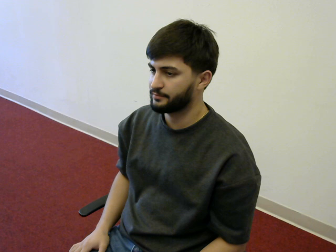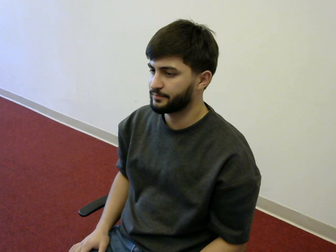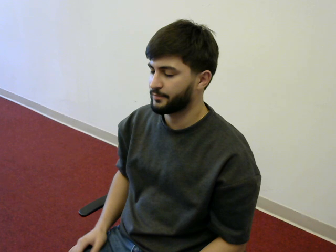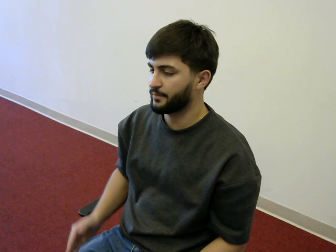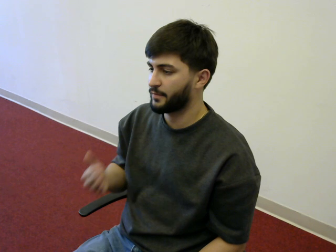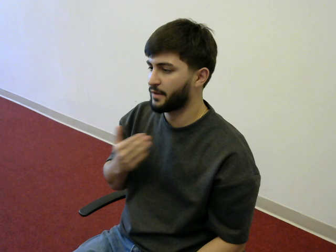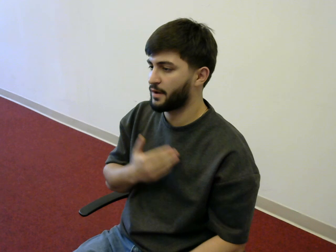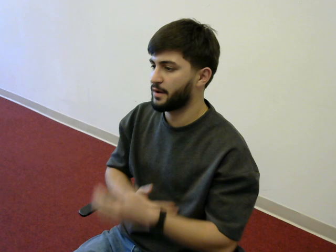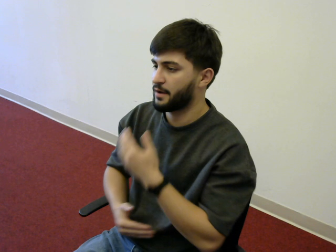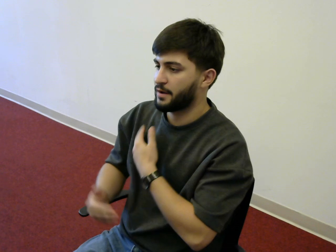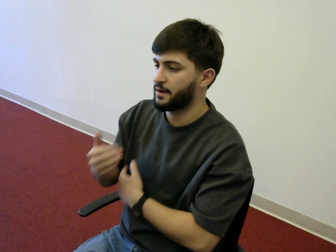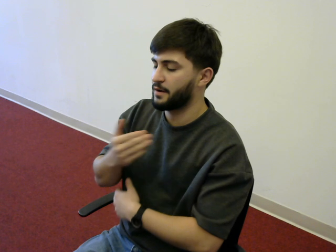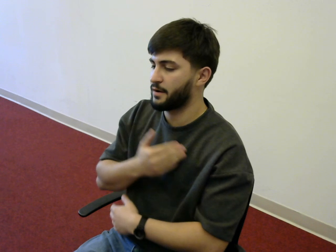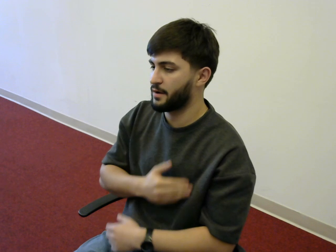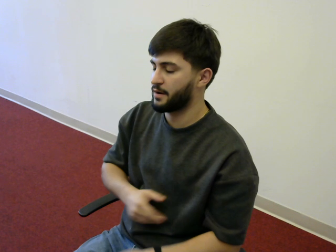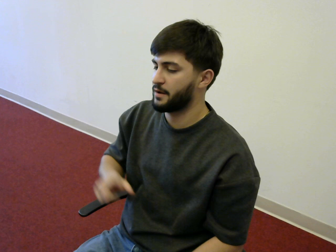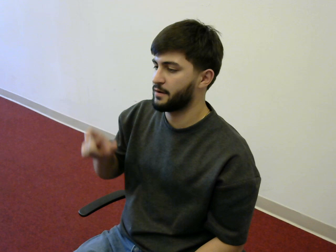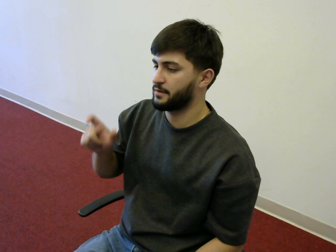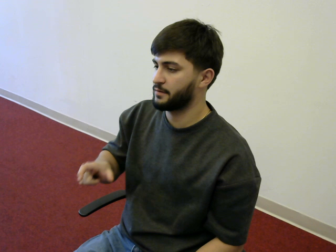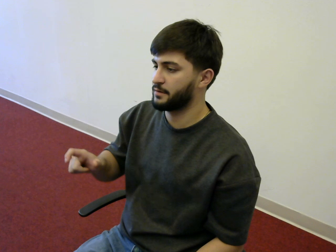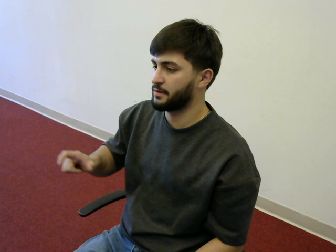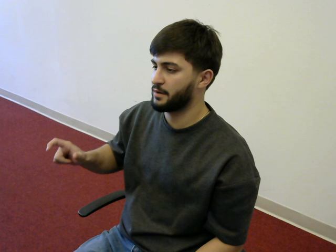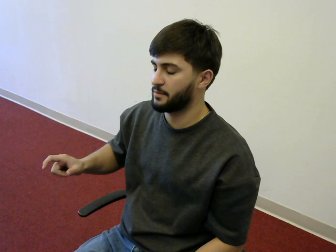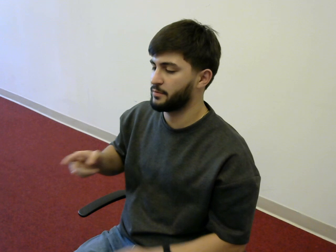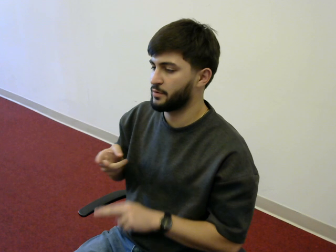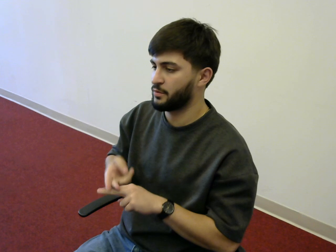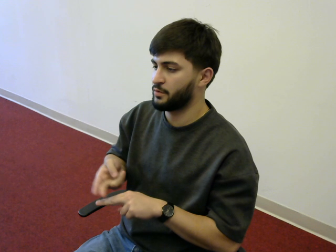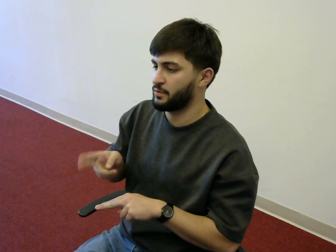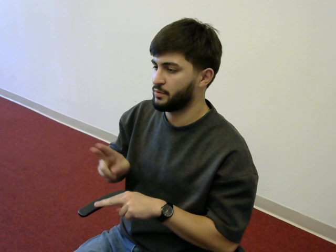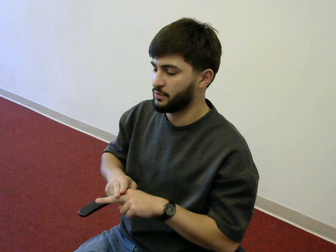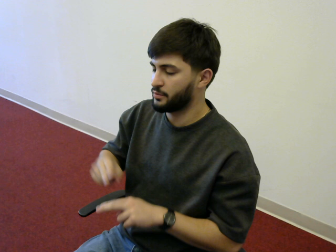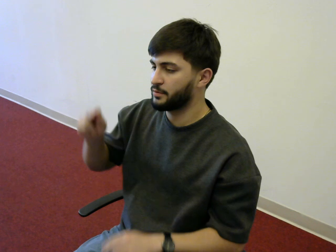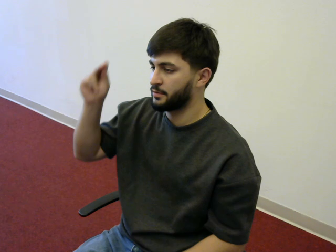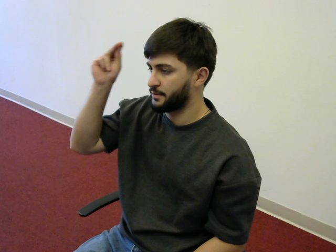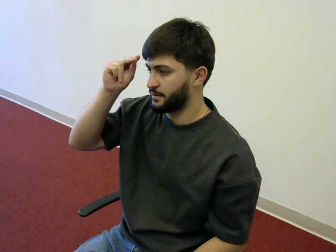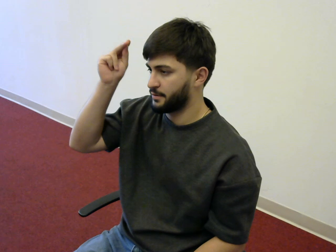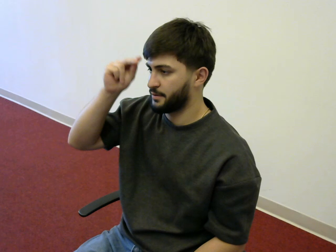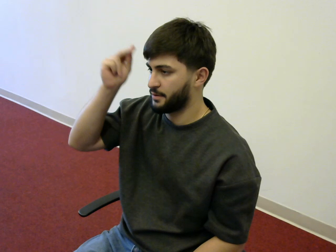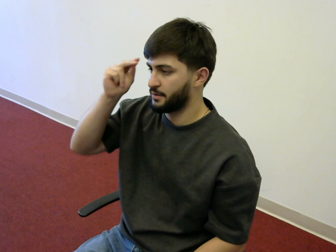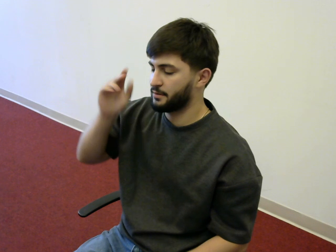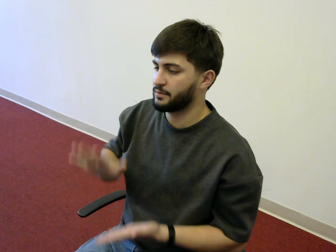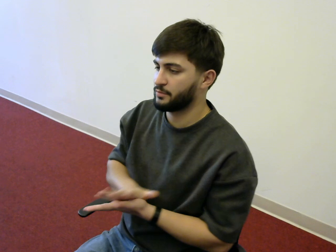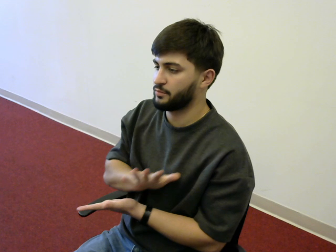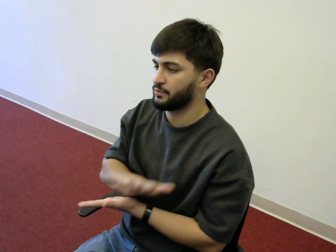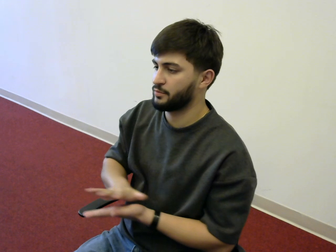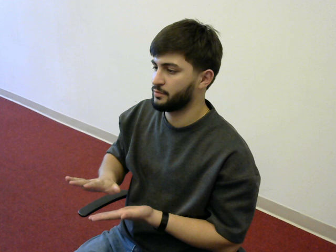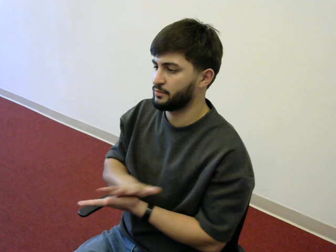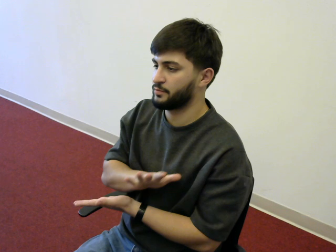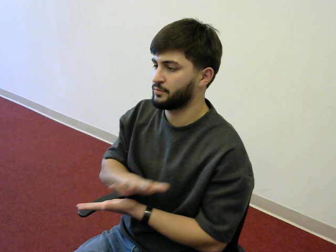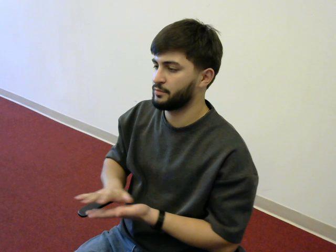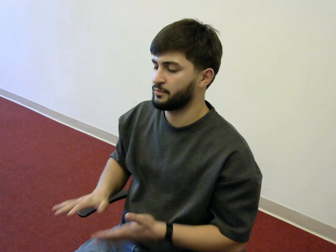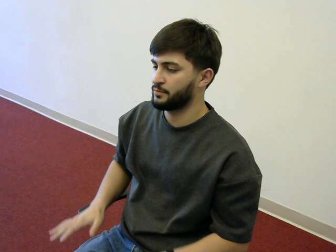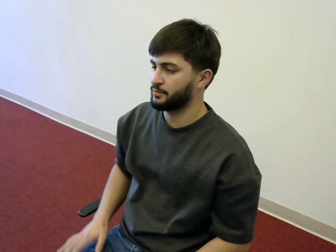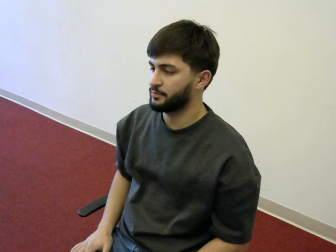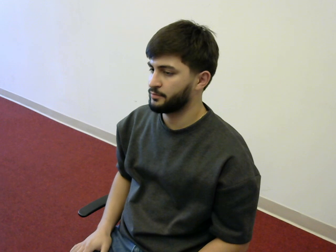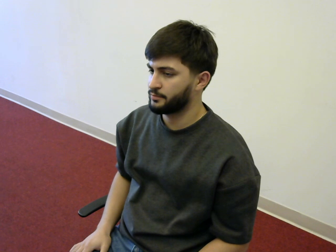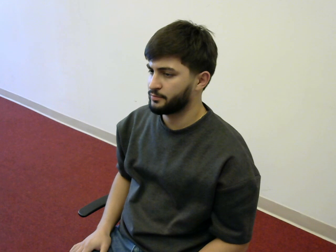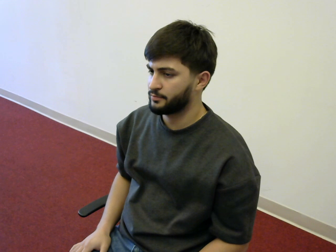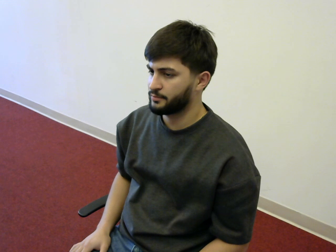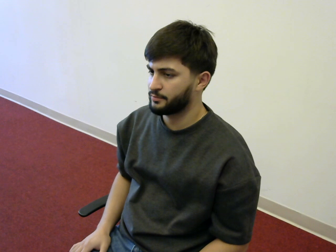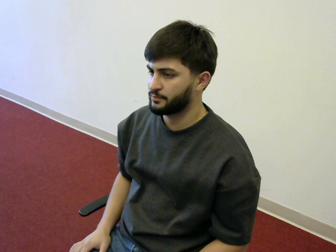Əlilliyi olan şəxslərə təhsil pulsuzdur